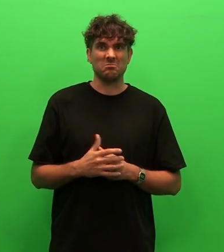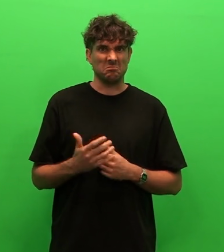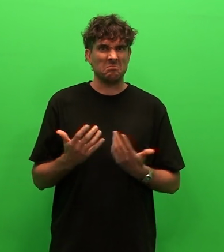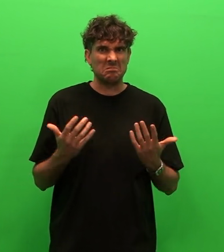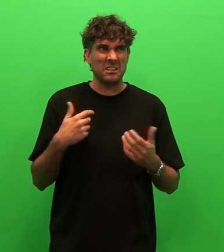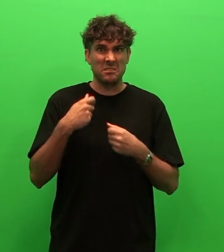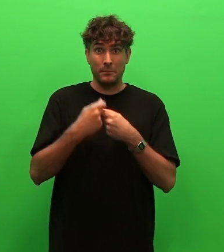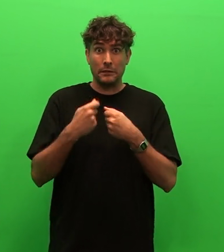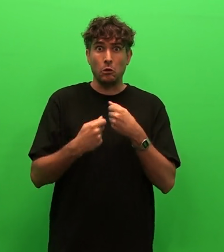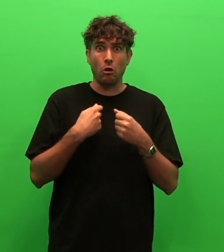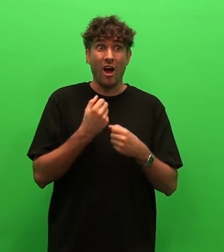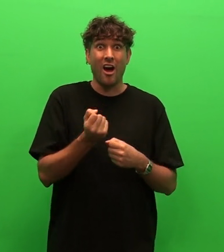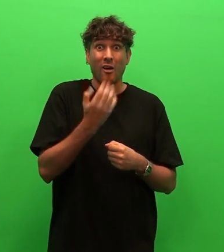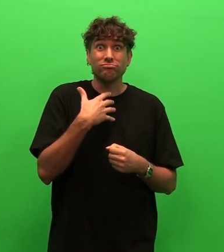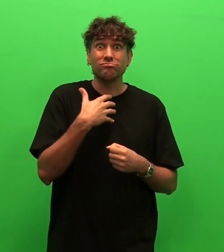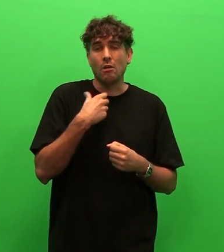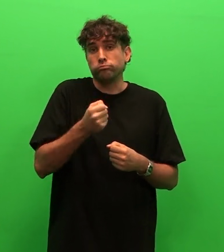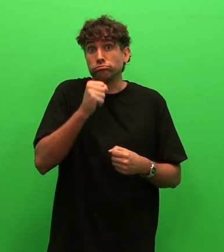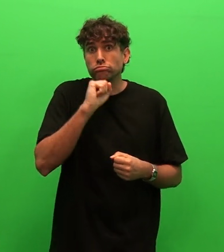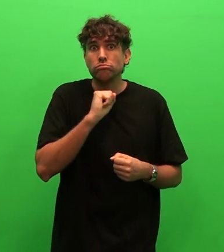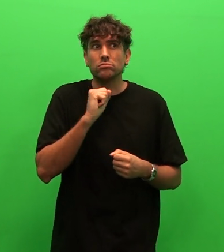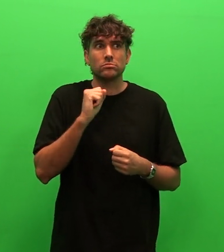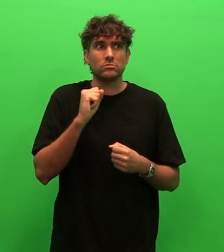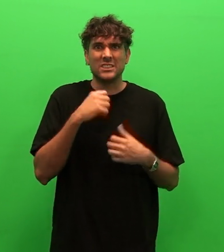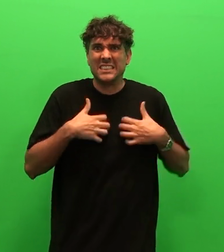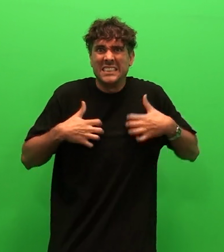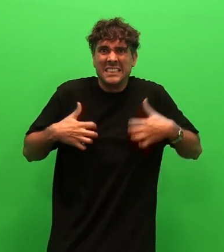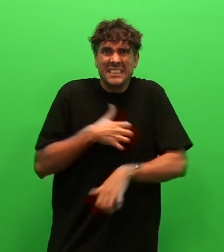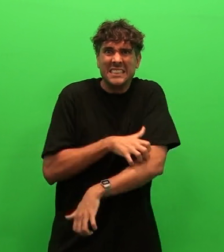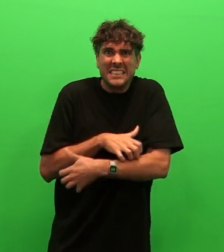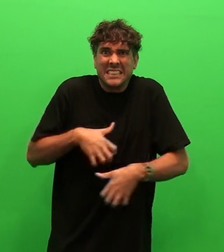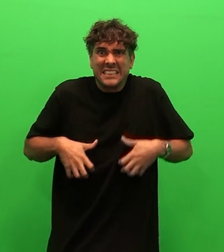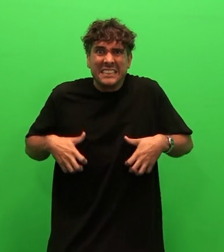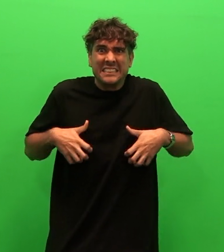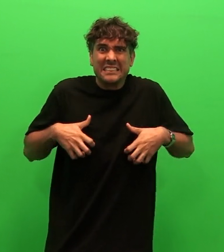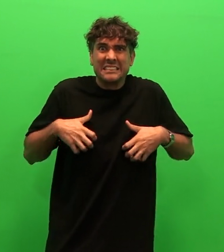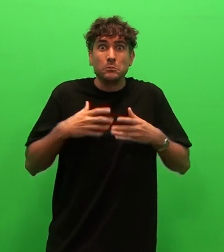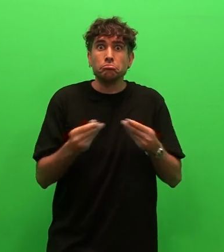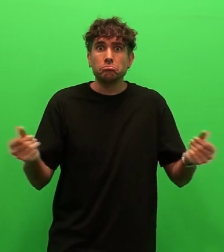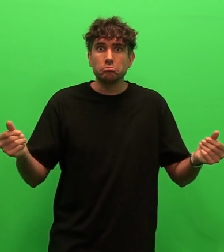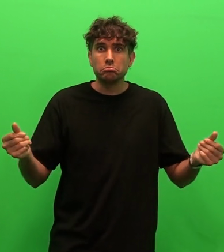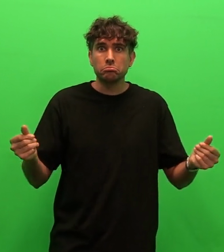És estrany, quan menjo un plàtan em pica tot el cos i després la picor desapareix.